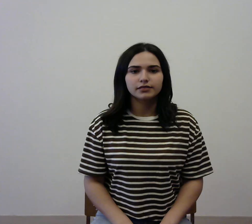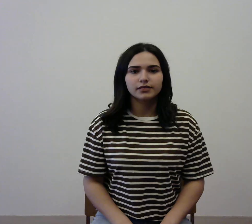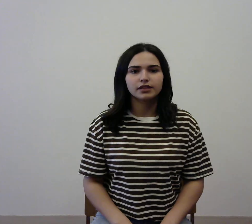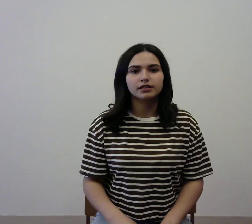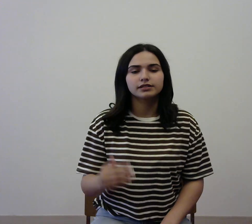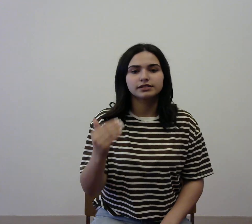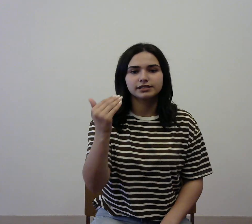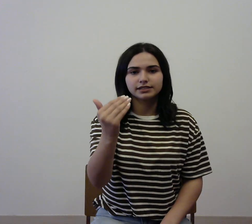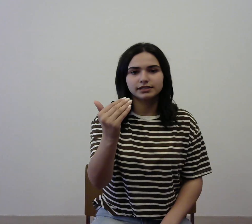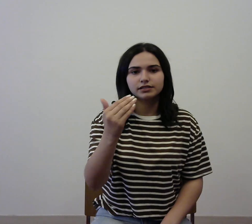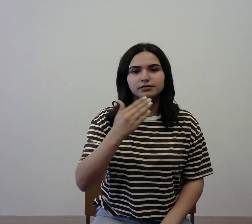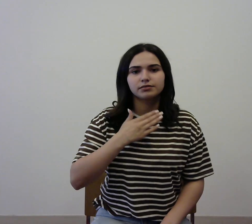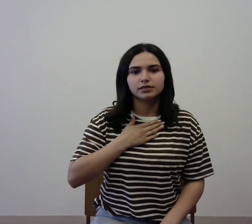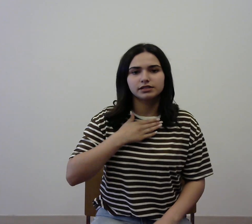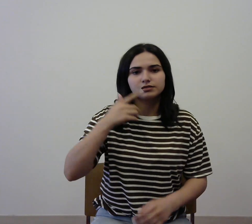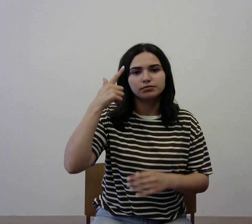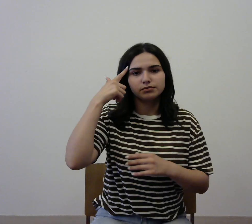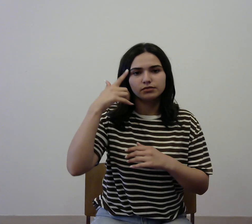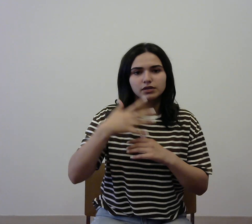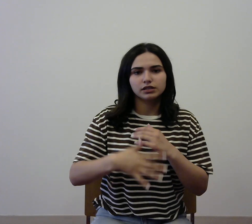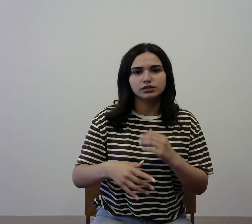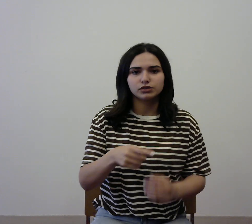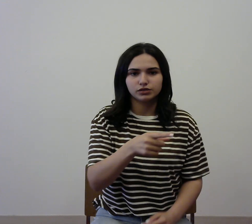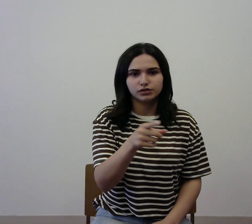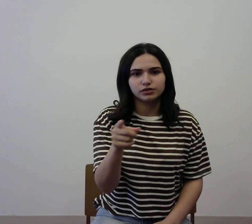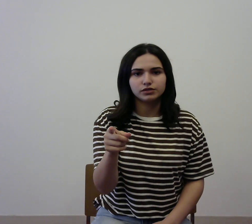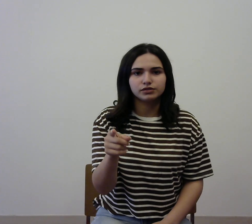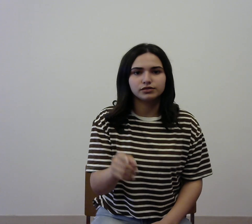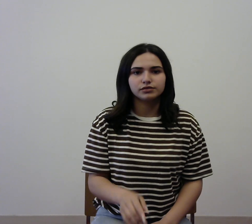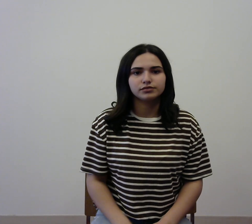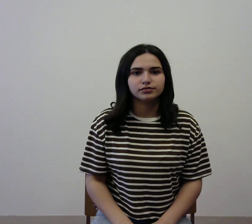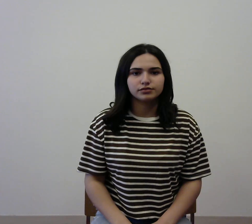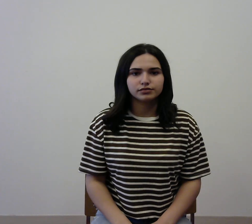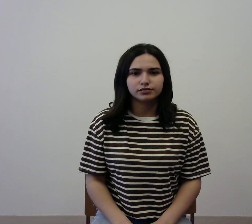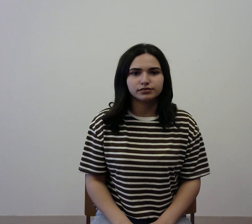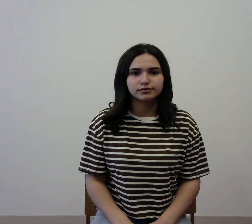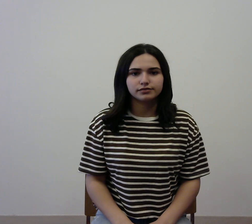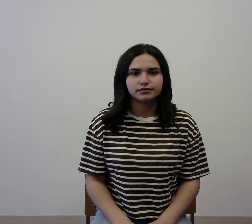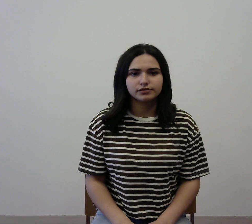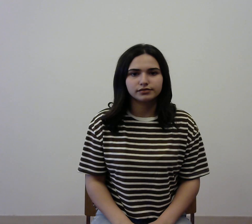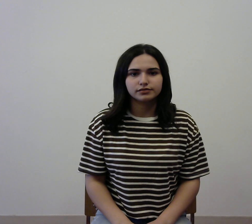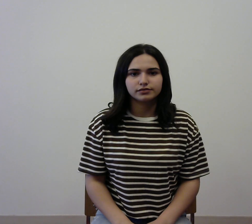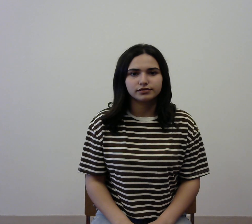Siz məni başa düşürsüz?